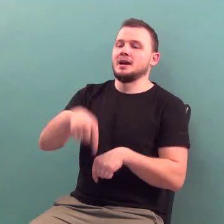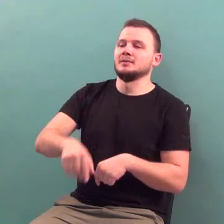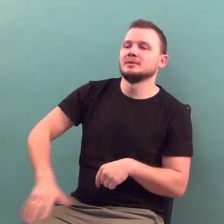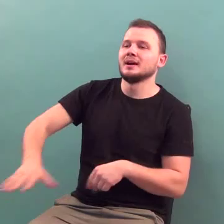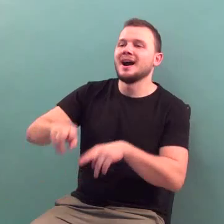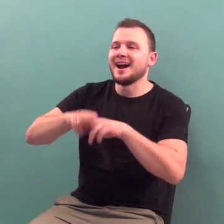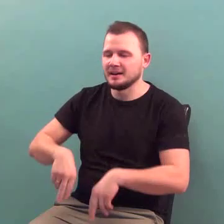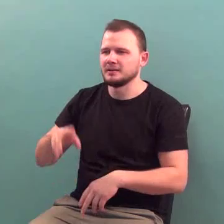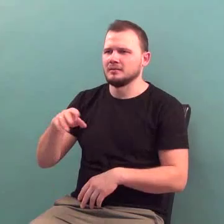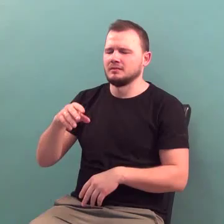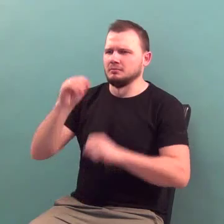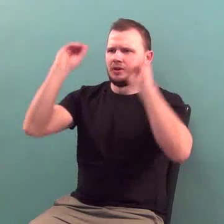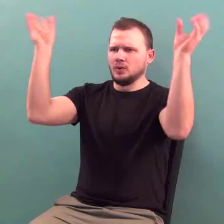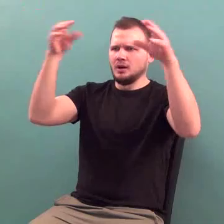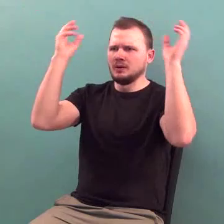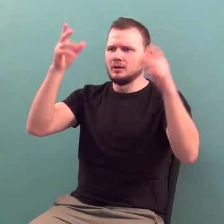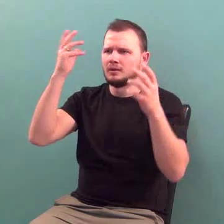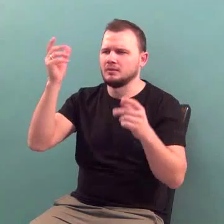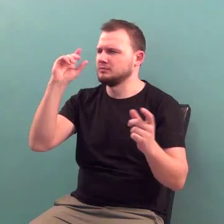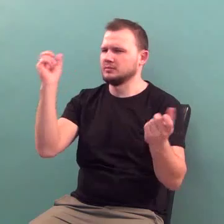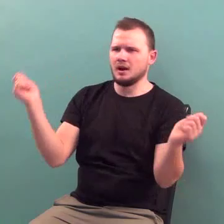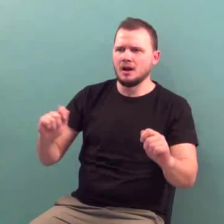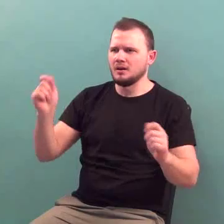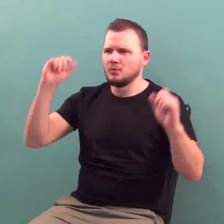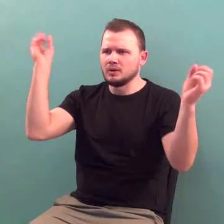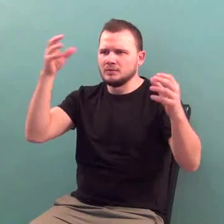Pozostali widzą nagle sygnały alarmowe.